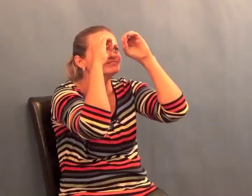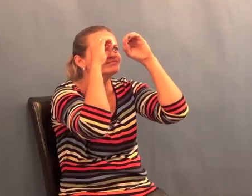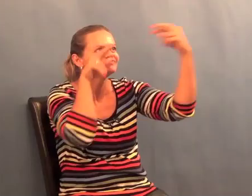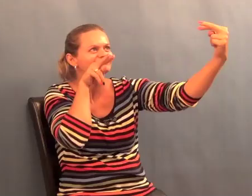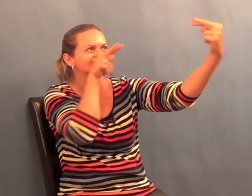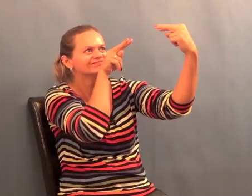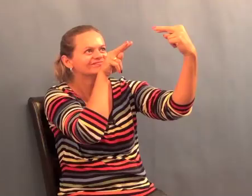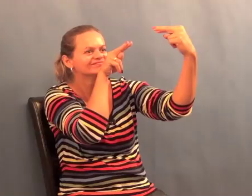Ich spojrzenia się spotkały.